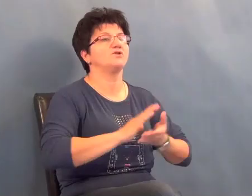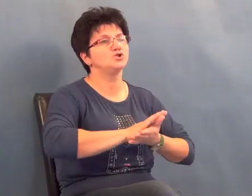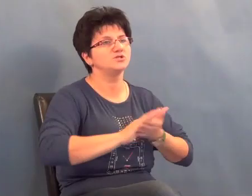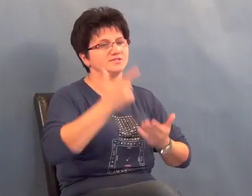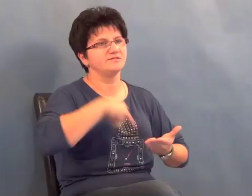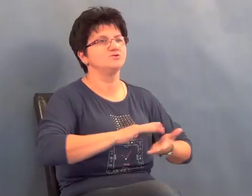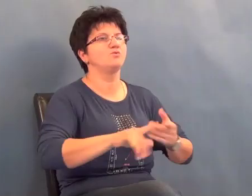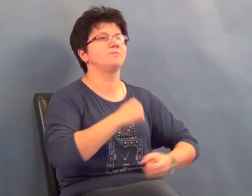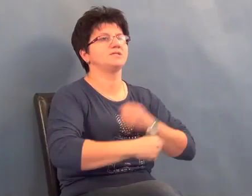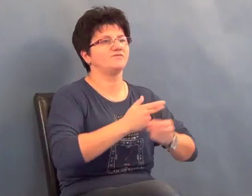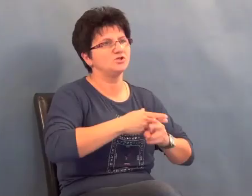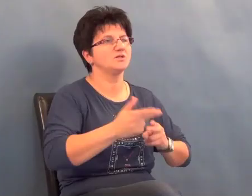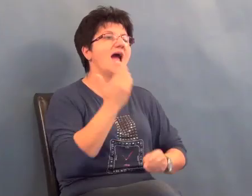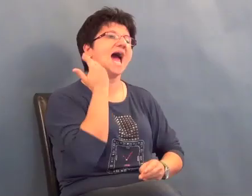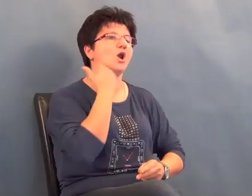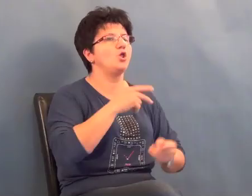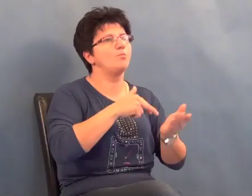Trzeba być grzecznym i czystym i czysto pracować.